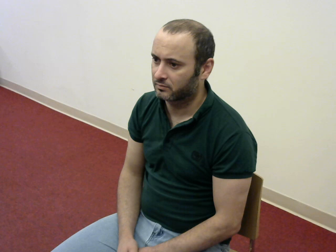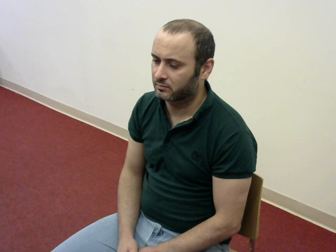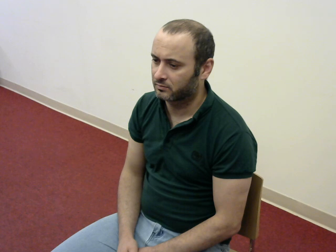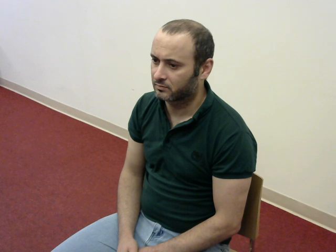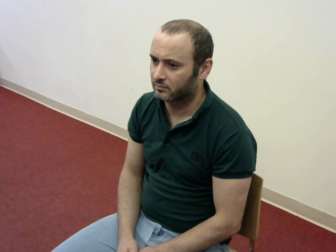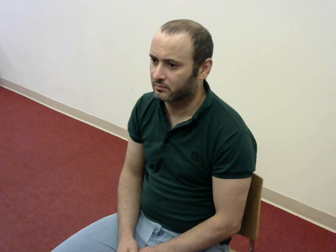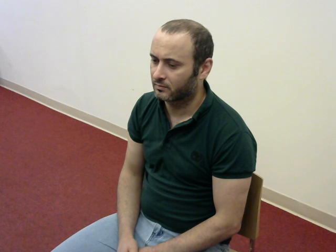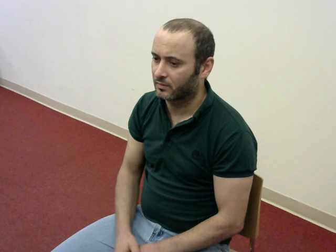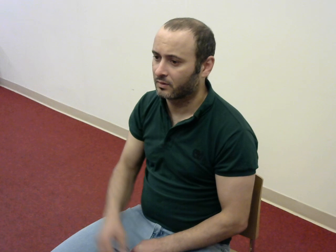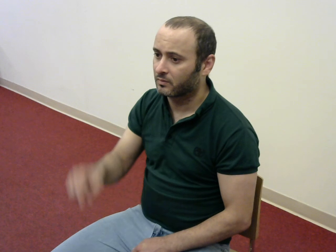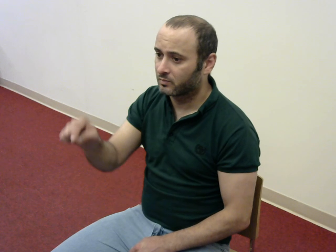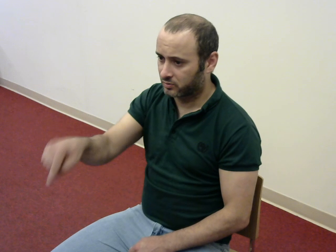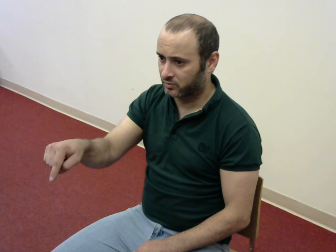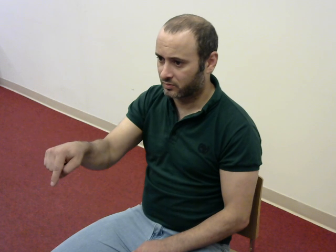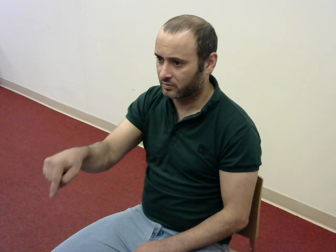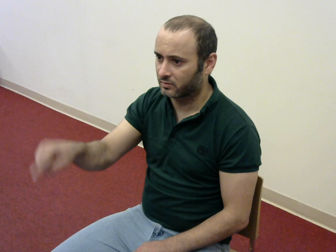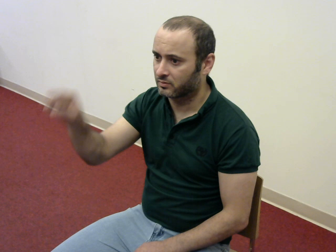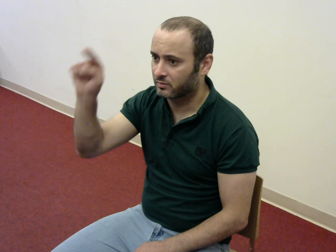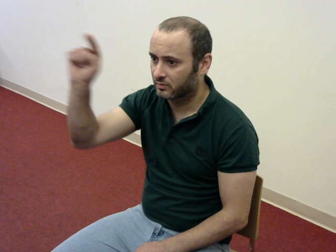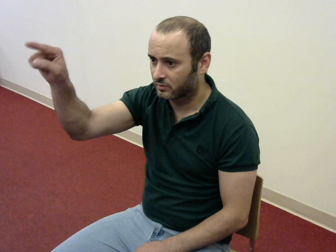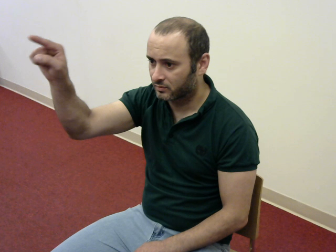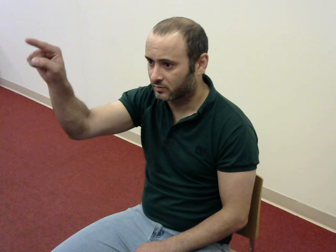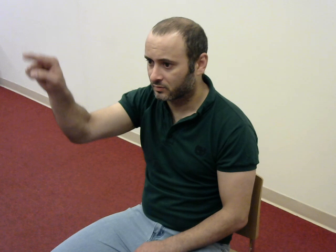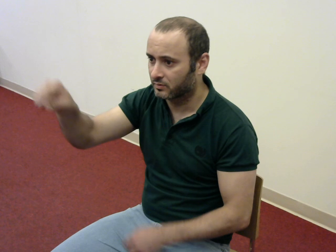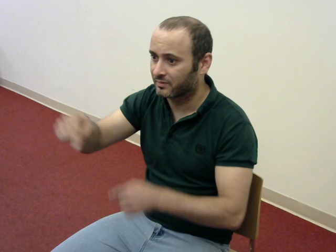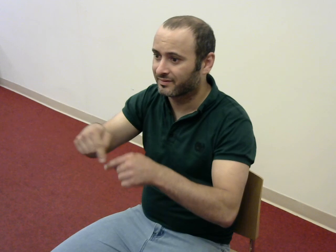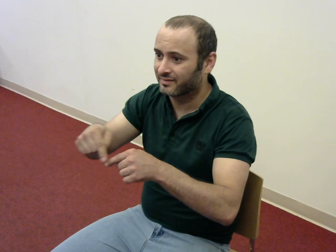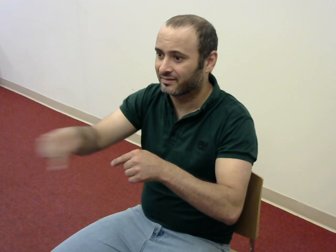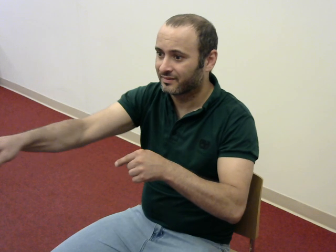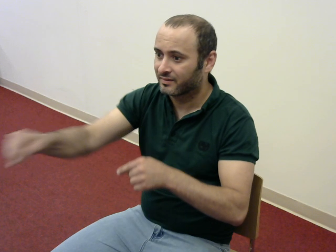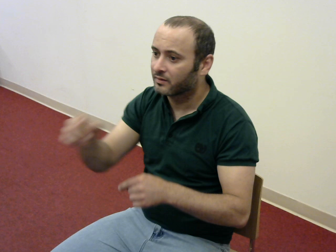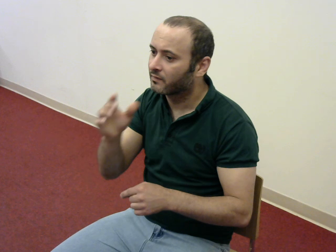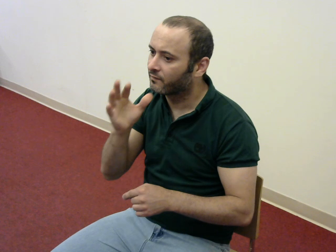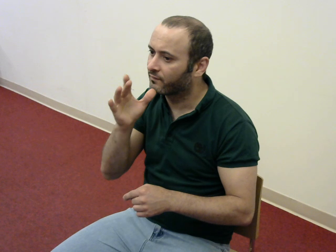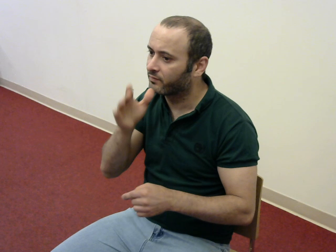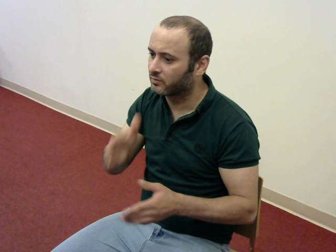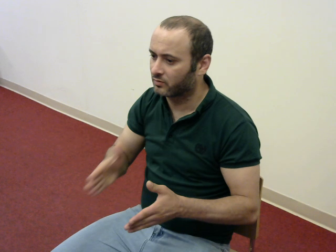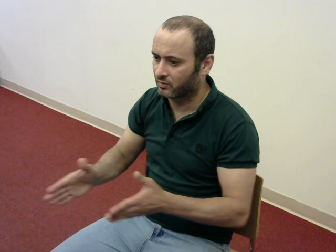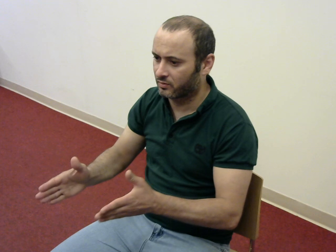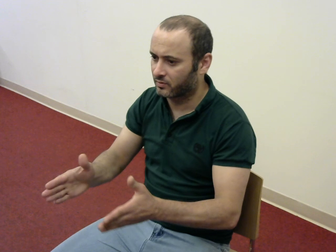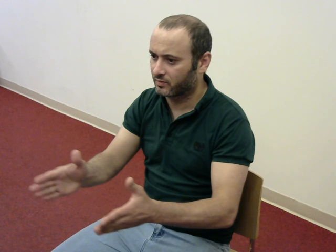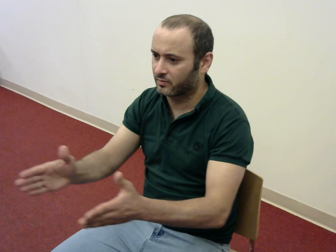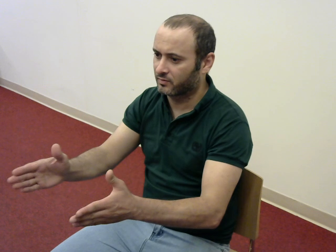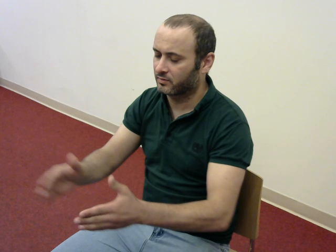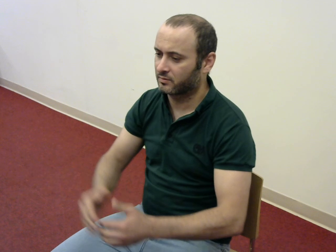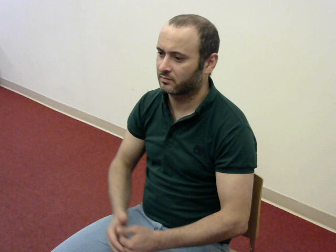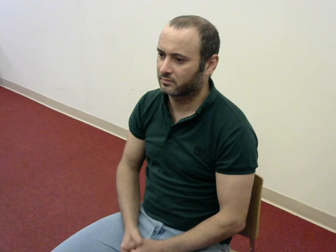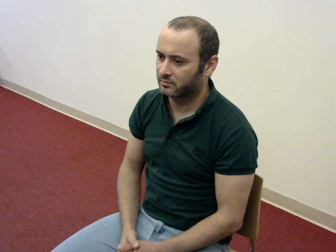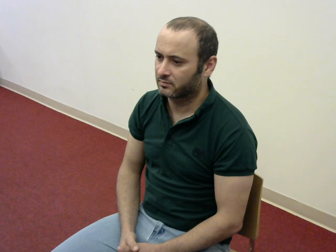Burdan oraya nə qədər vaxt yoldur?